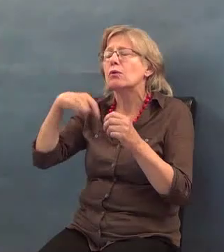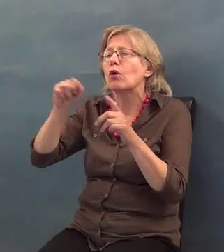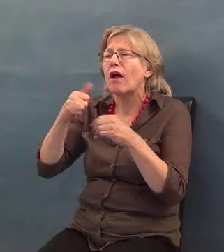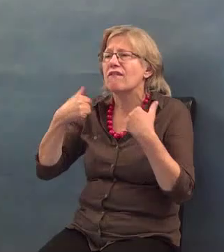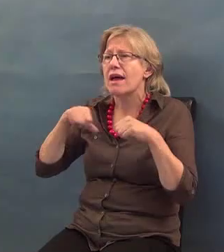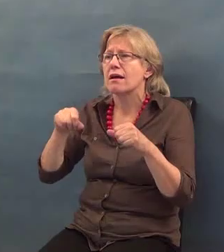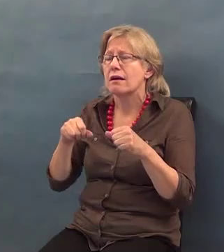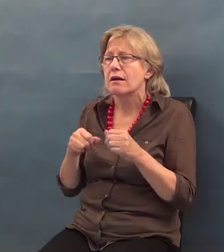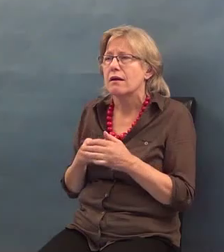Wyjeżdżam na wieś.